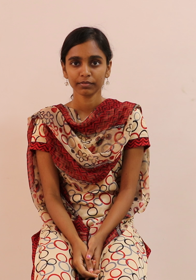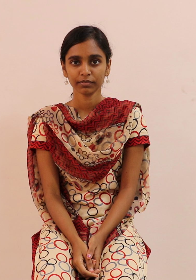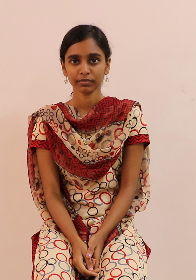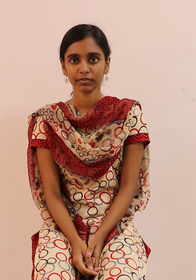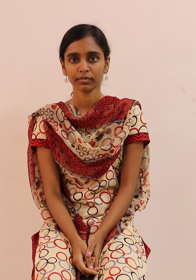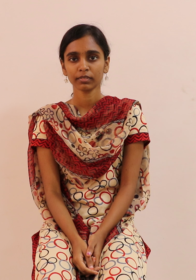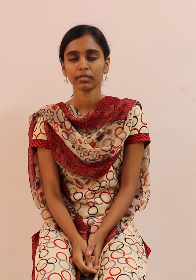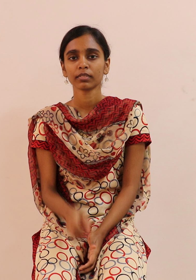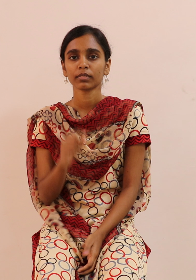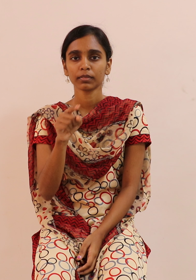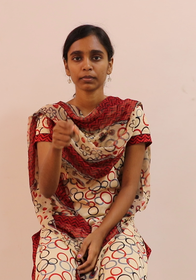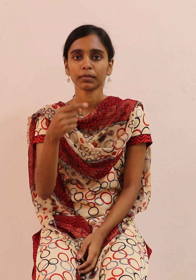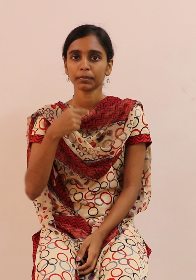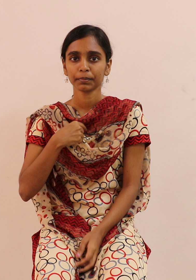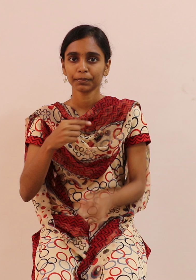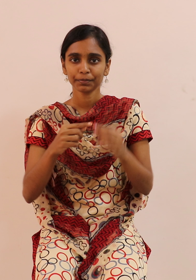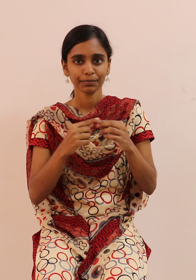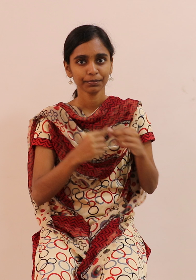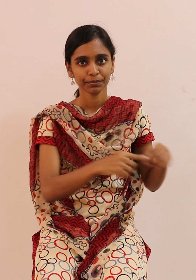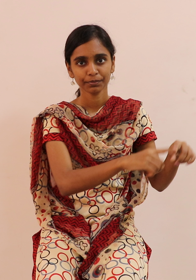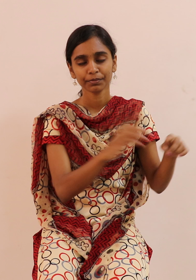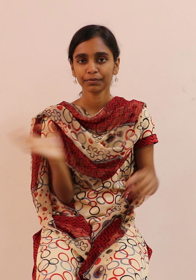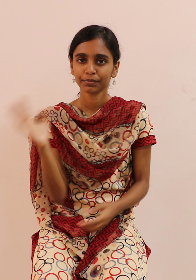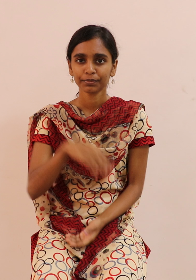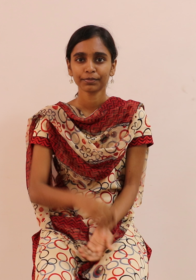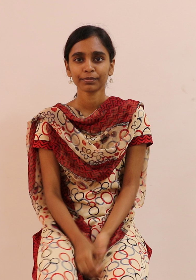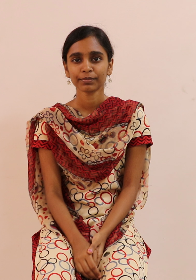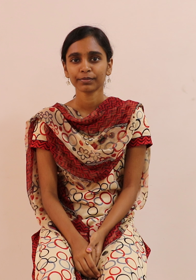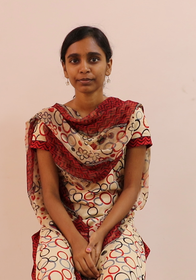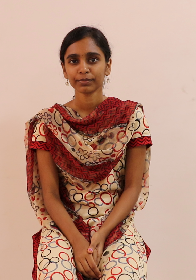shall we go outside